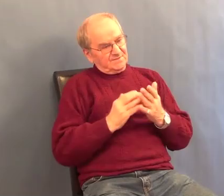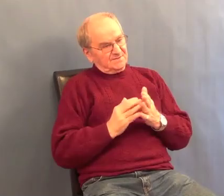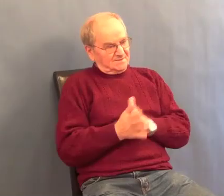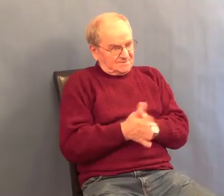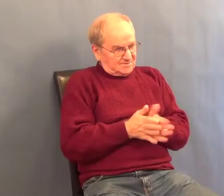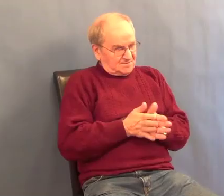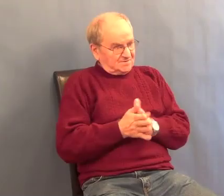Zatarł ręce.